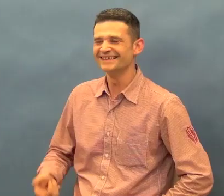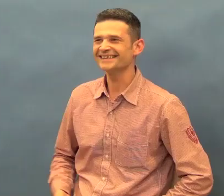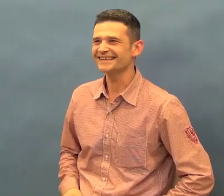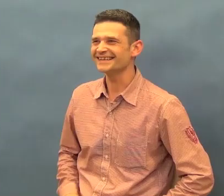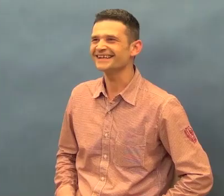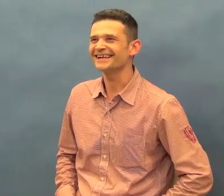Super.